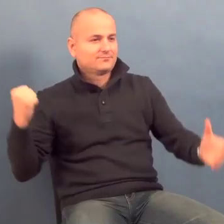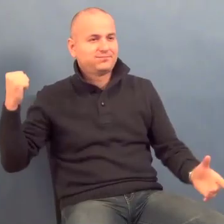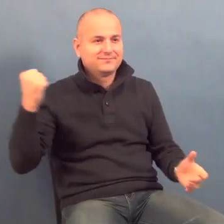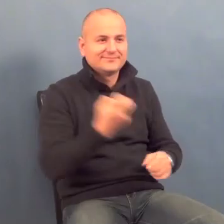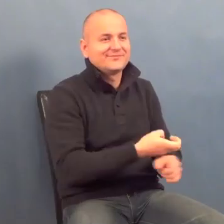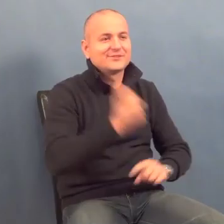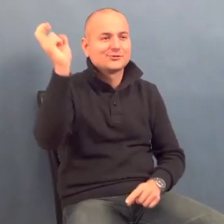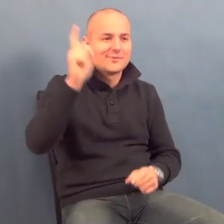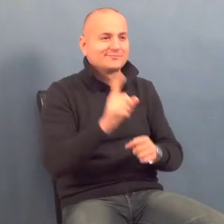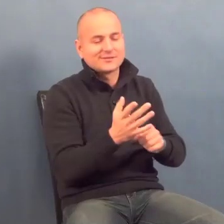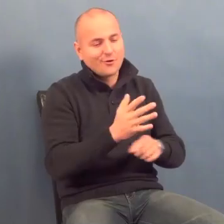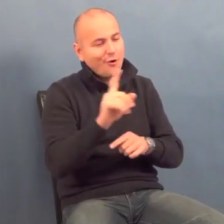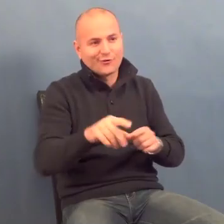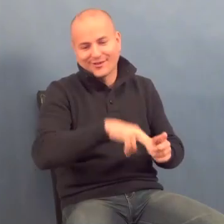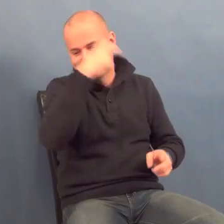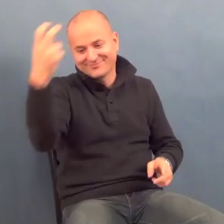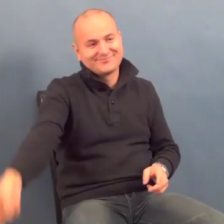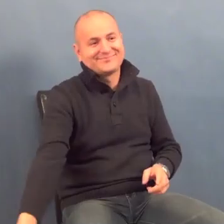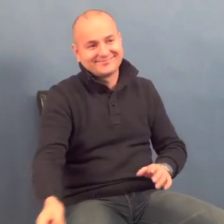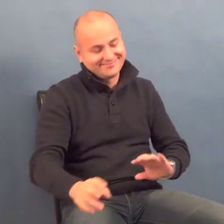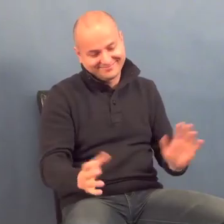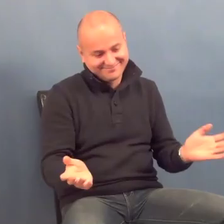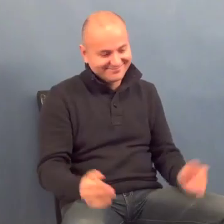Wyrzuca kota z okna, on spada na chodnik. I koniec.